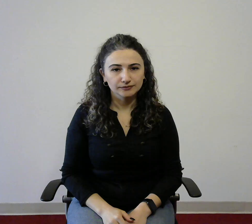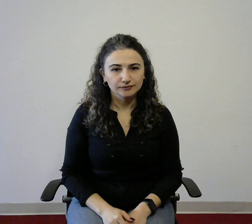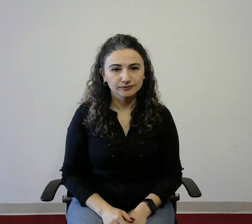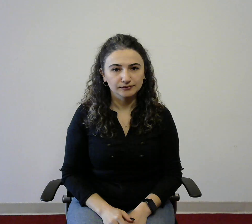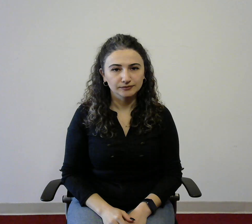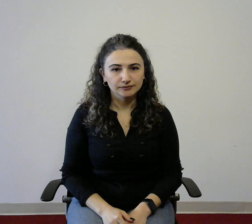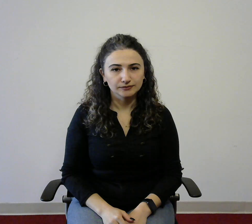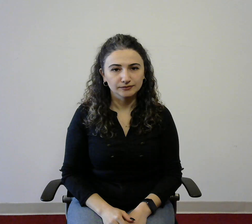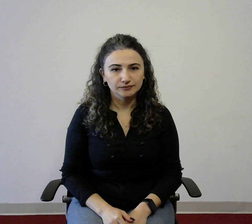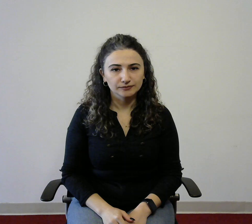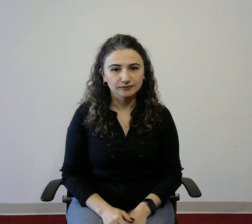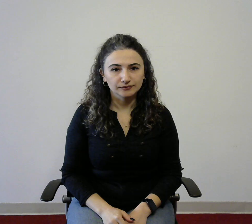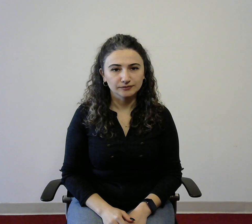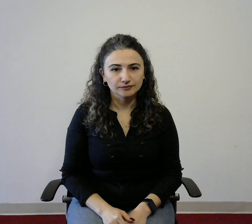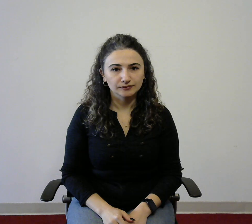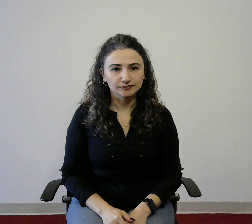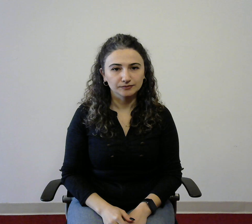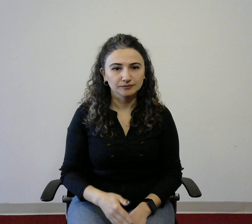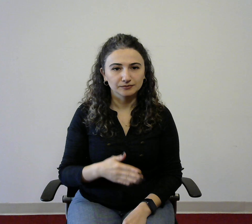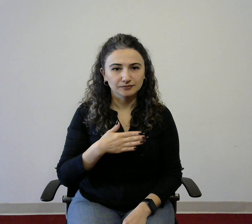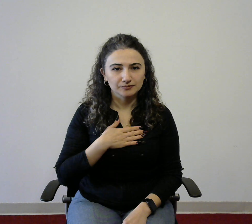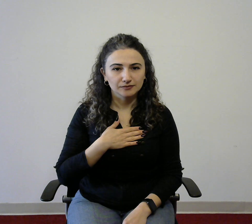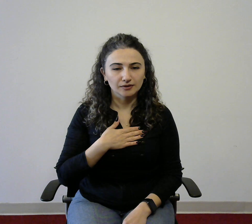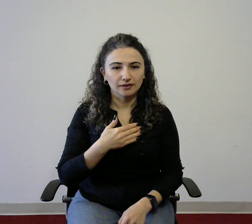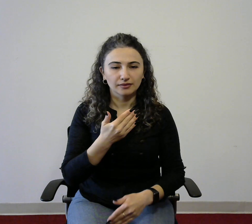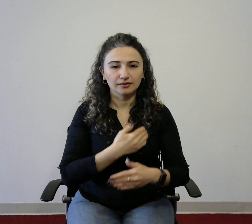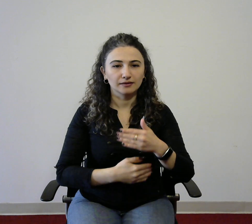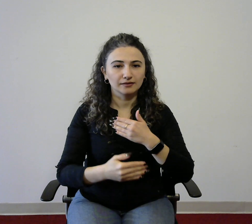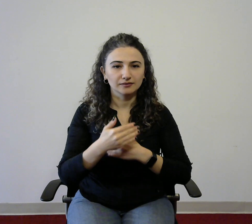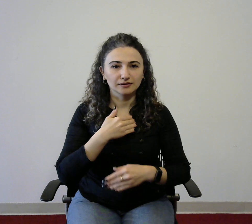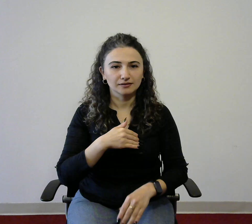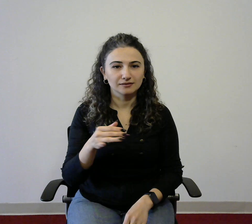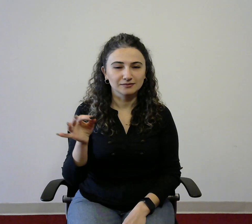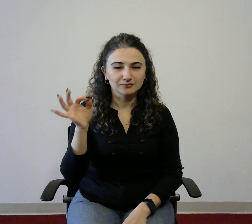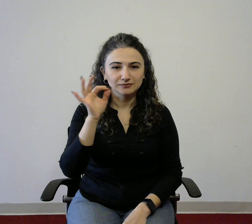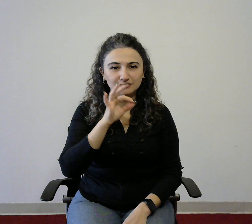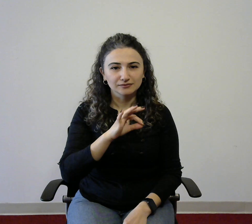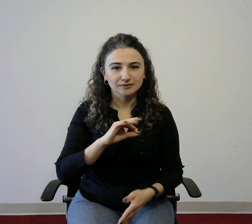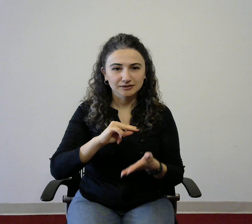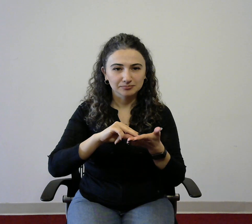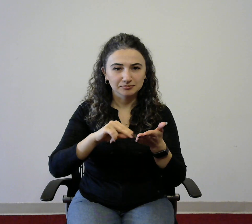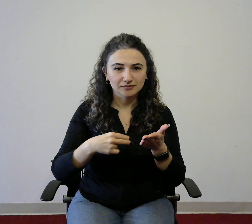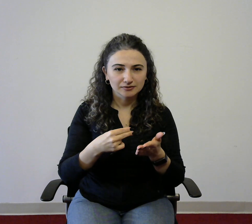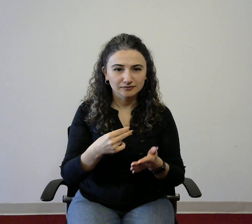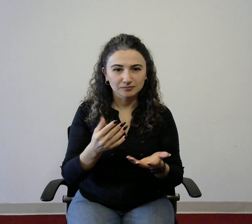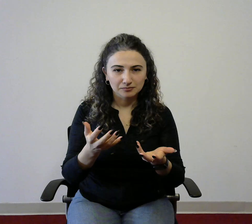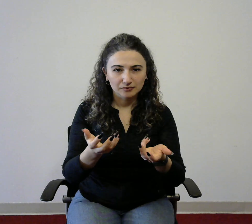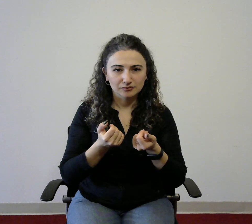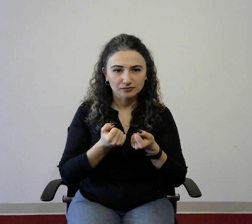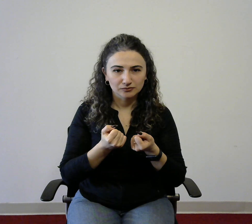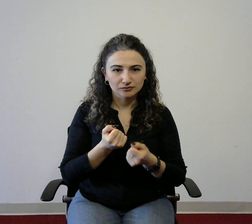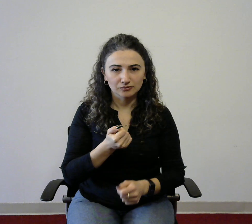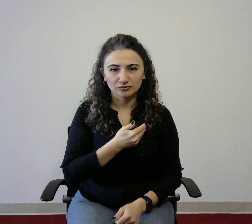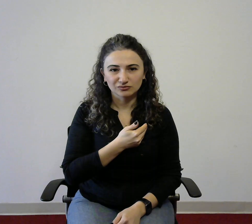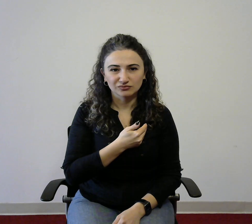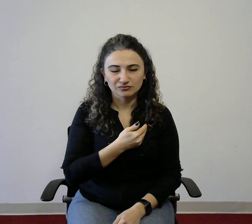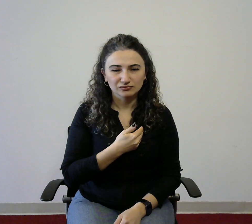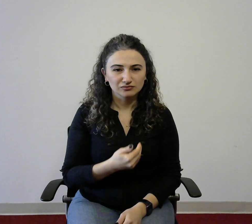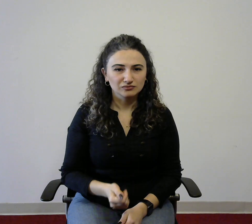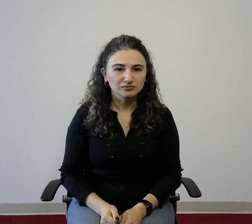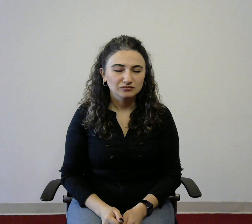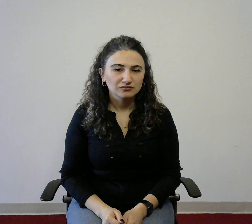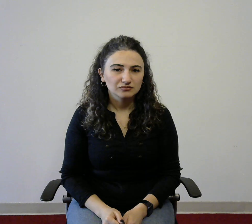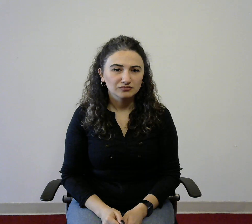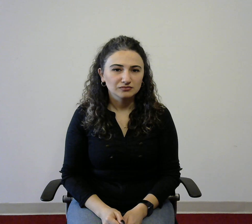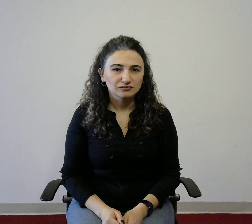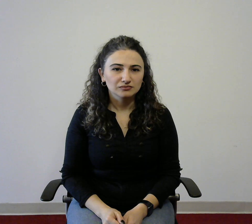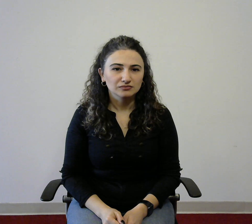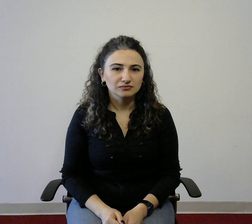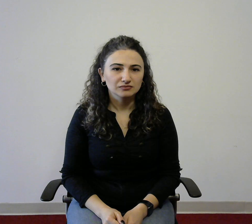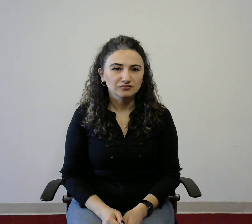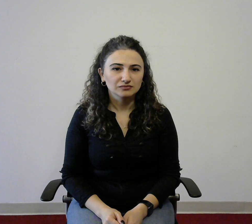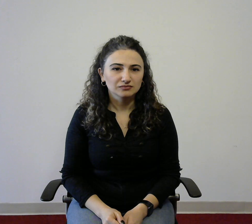Mən əlillik haqqında arayış almaq istəyirəm